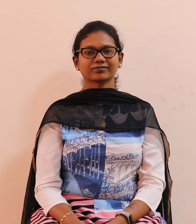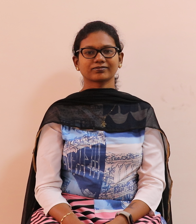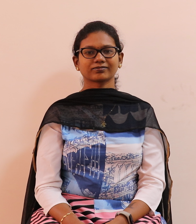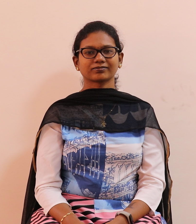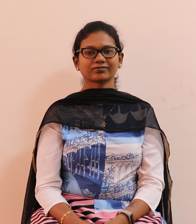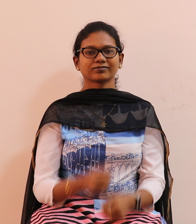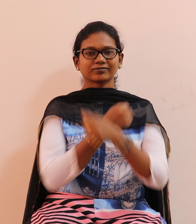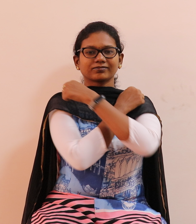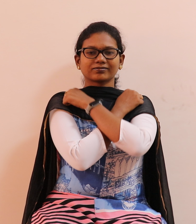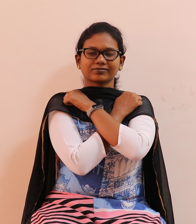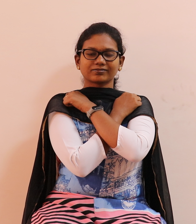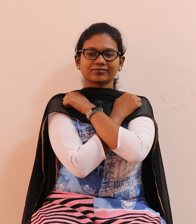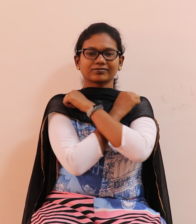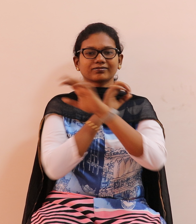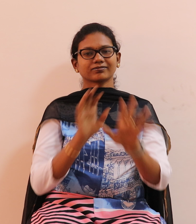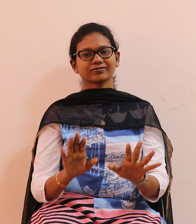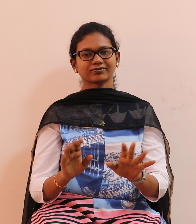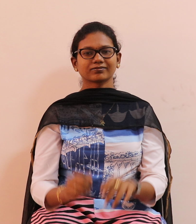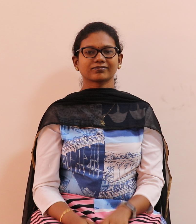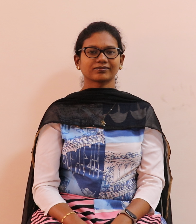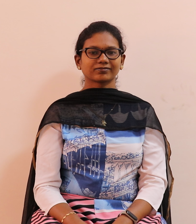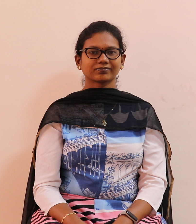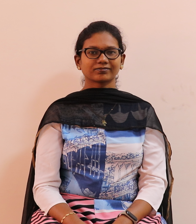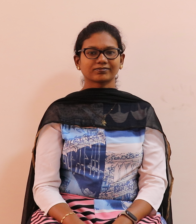i like you i love you